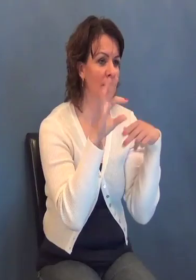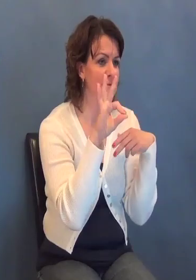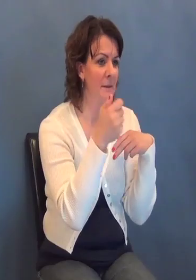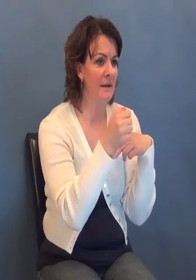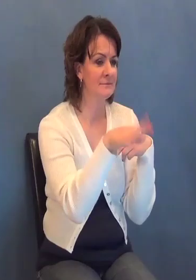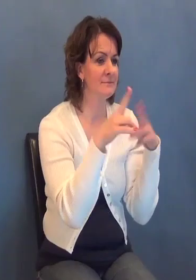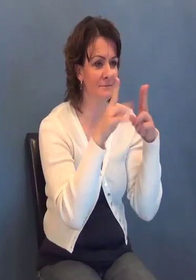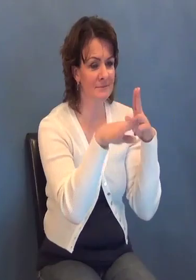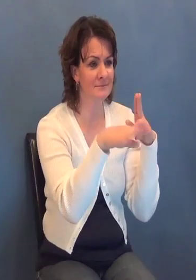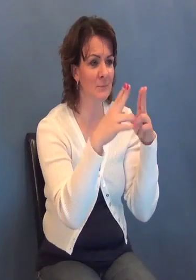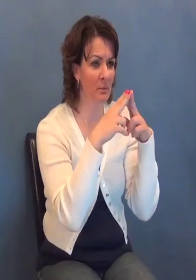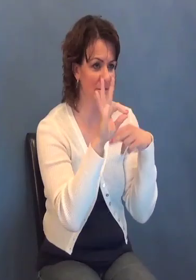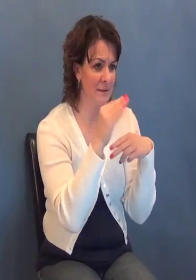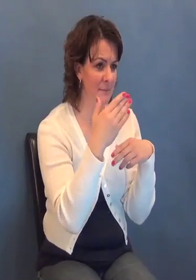Umawiamy się SMS-em...